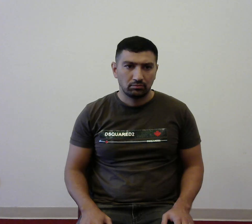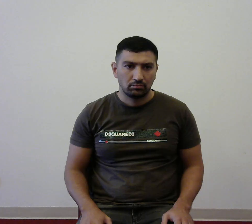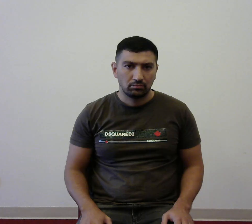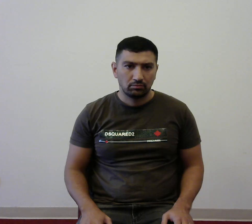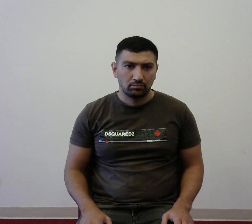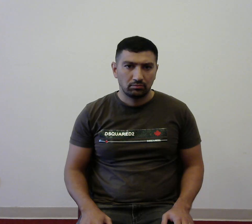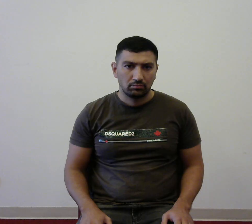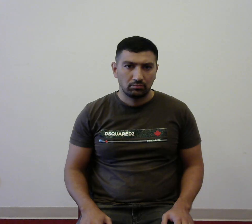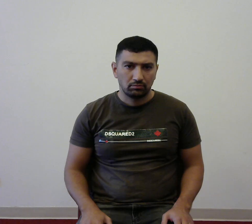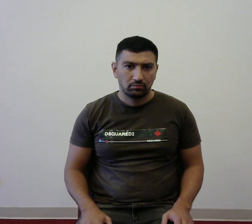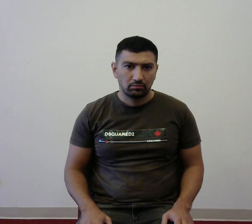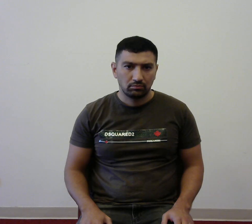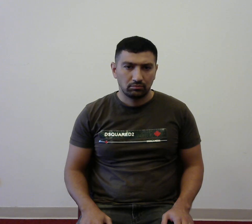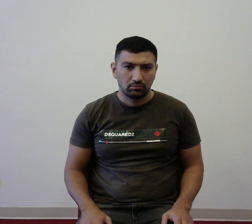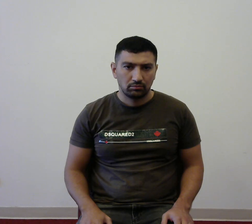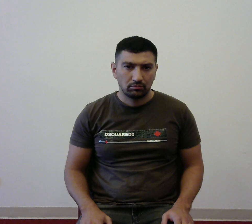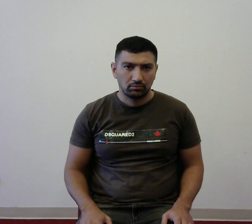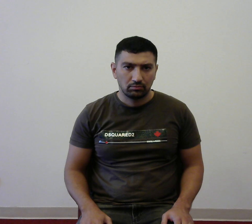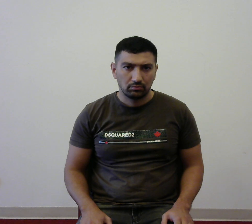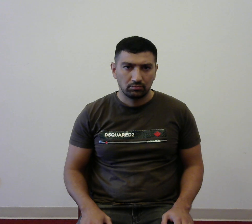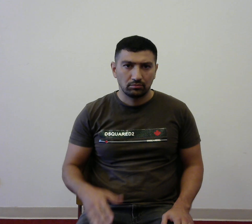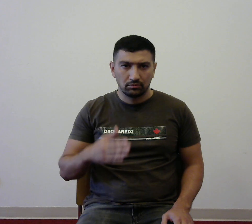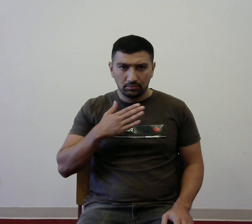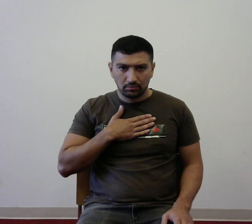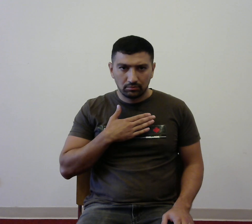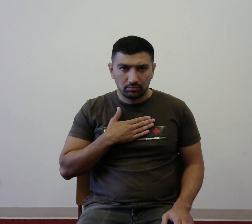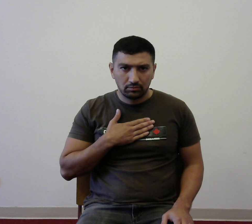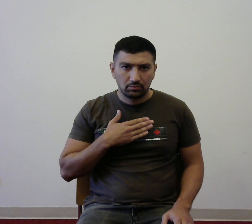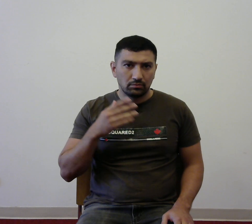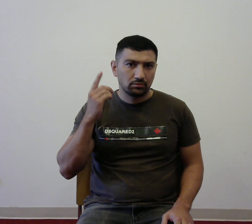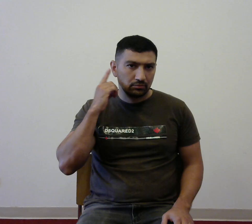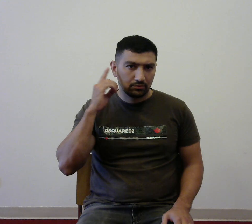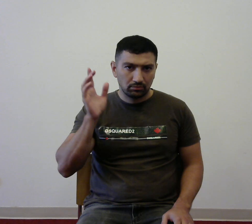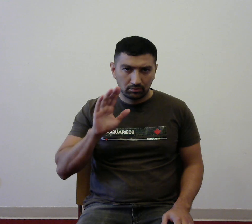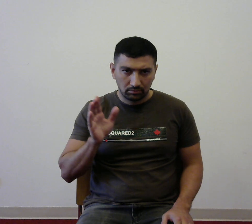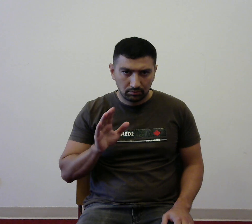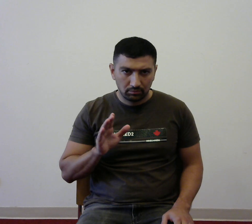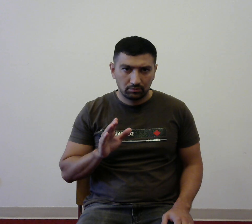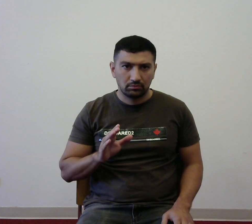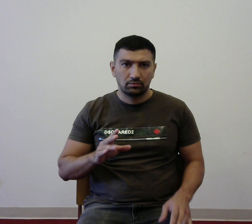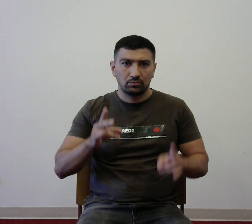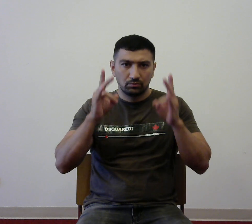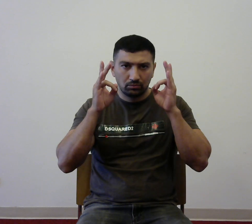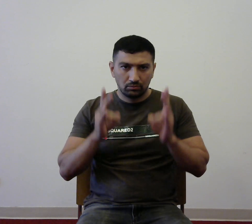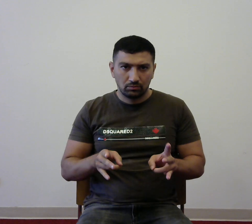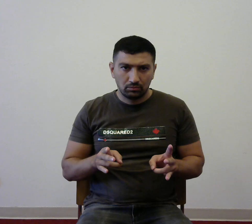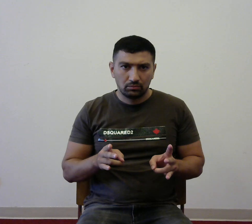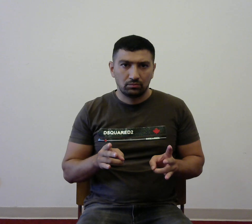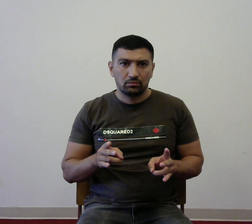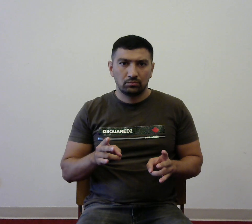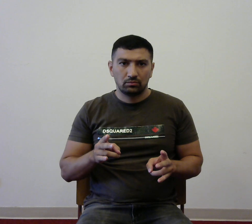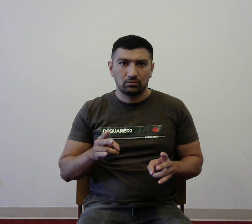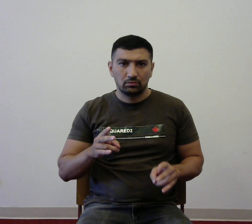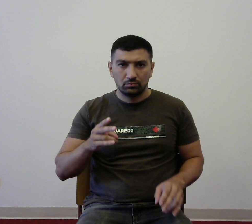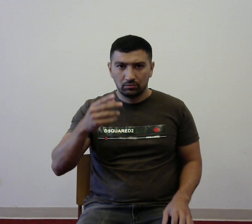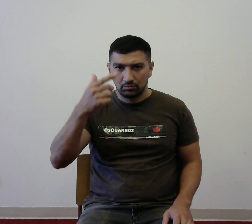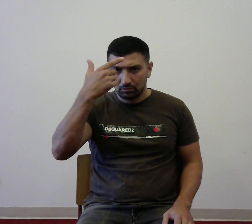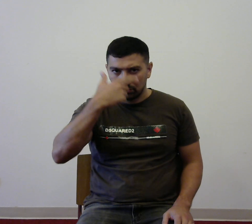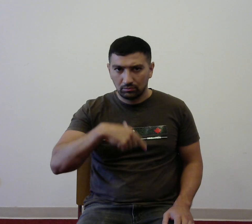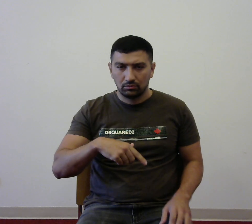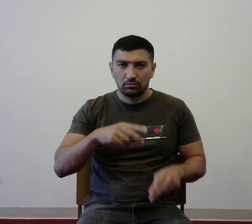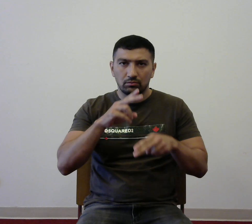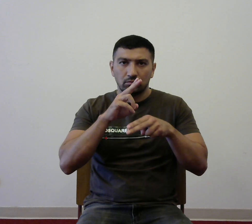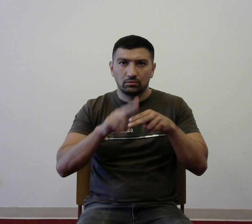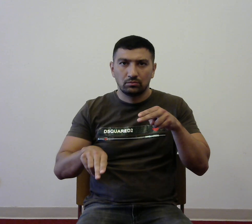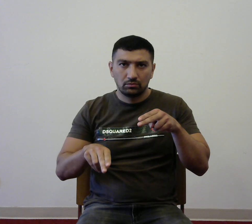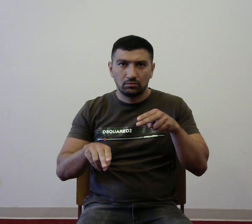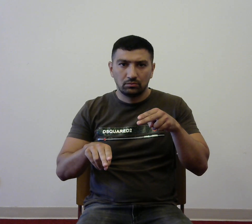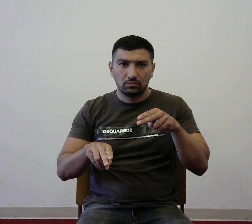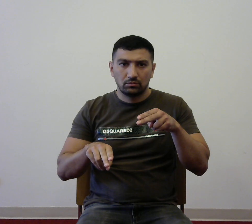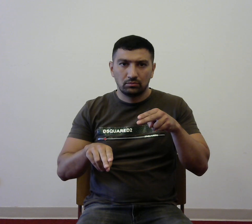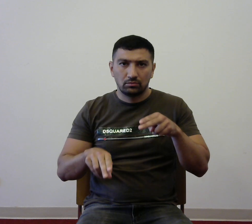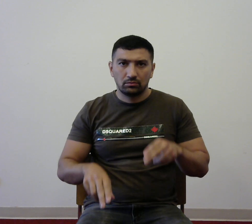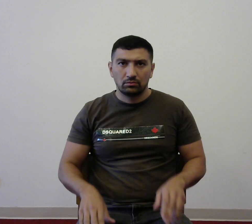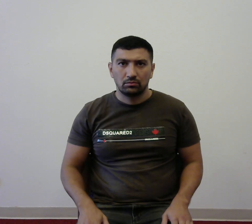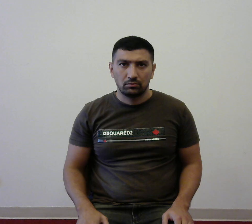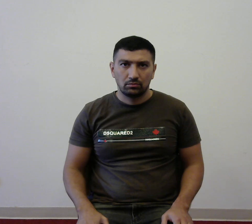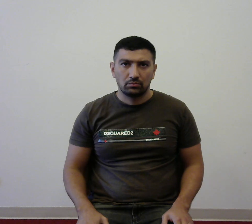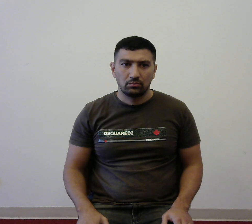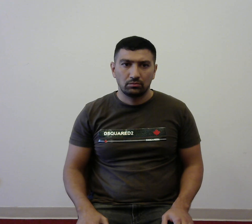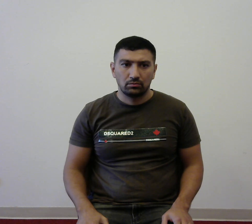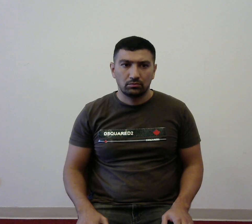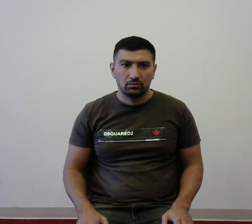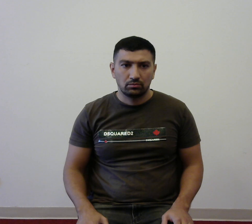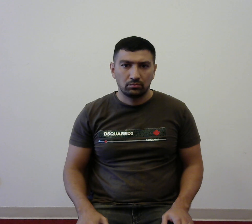Mən eşitməni qəza nəticəsində itirmişəm